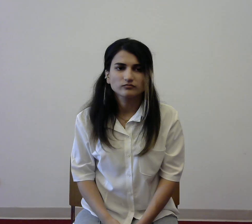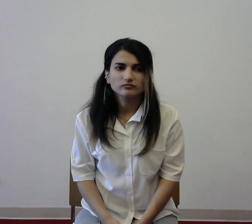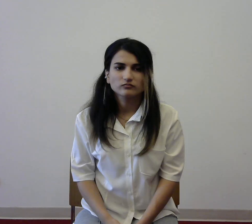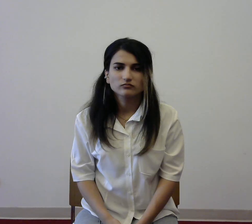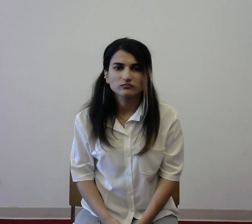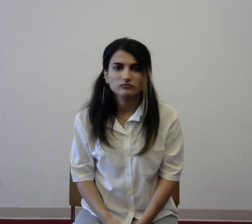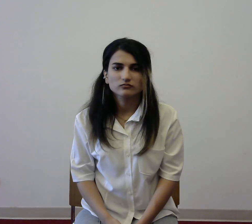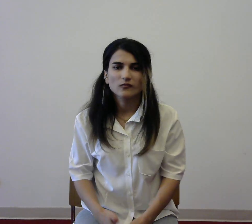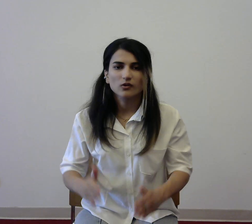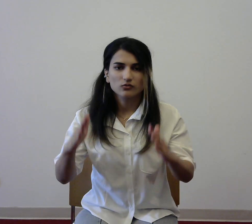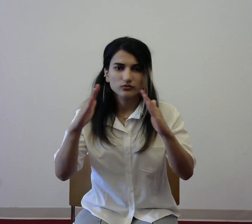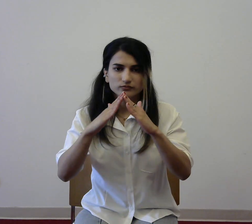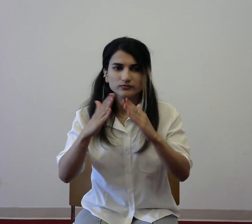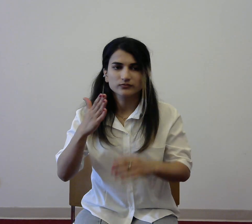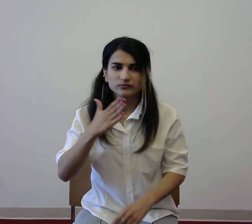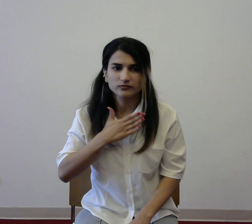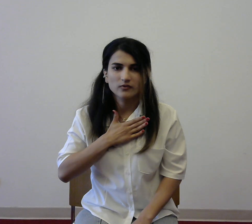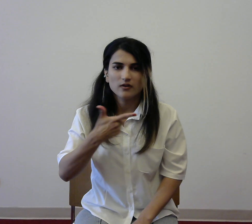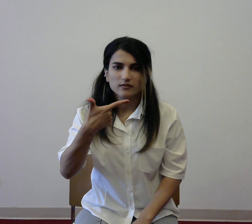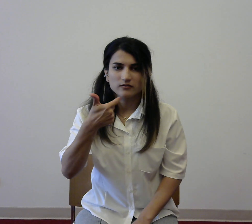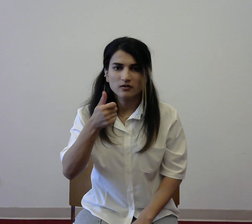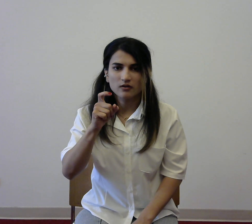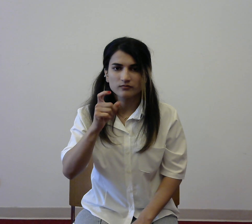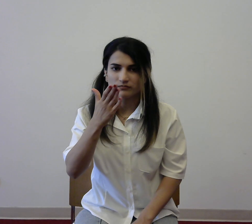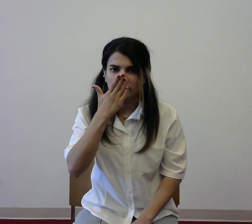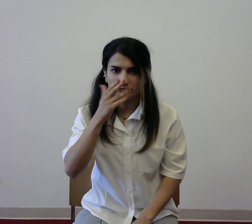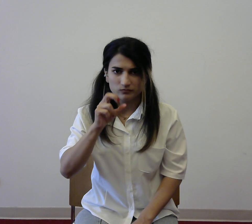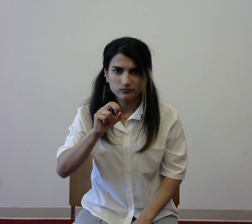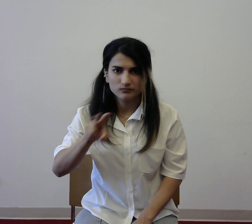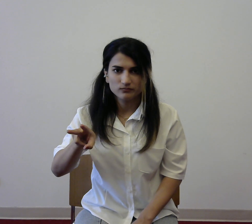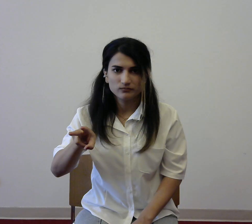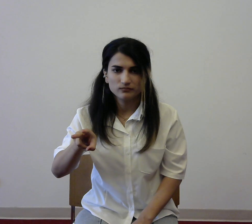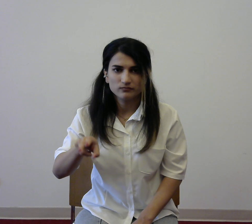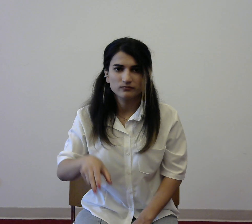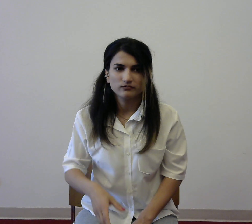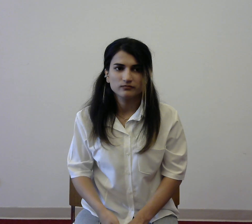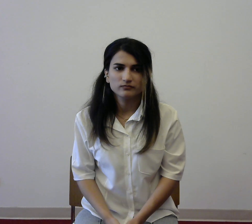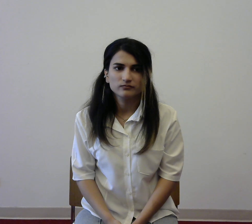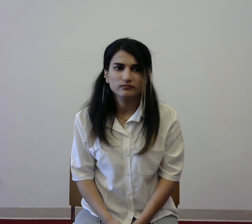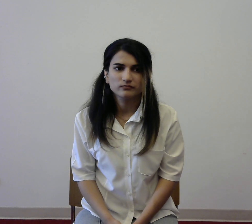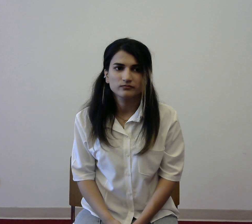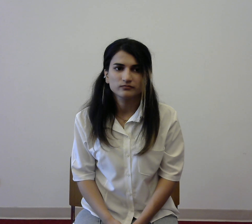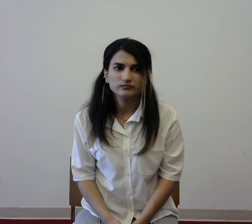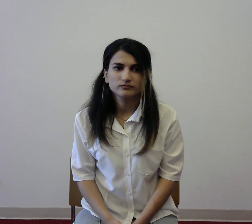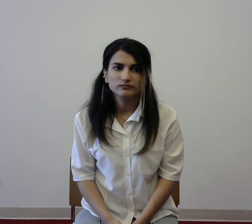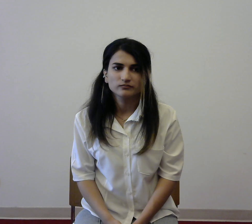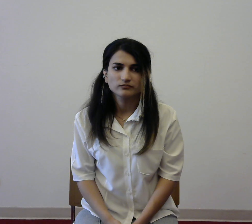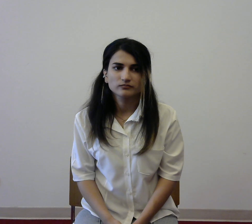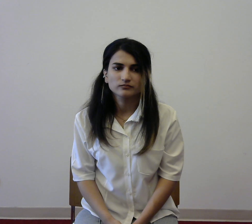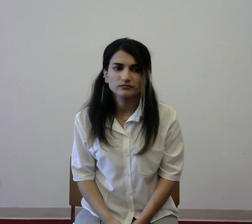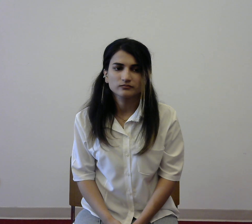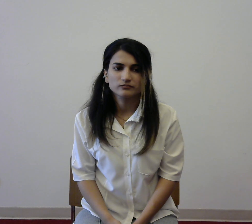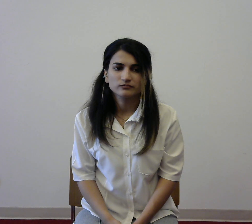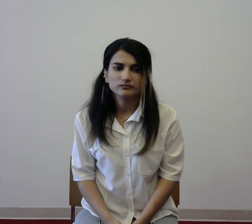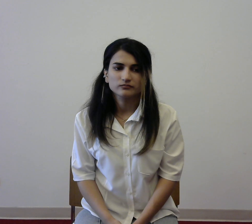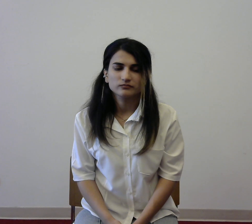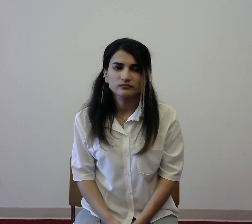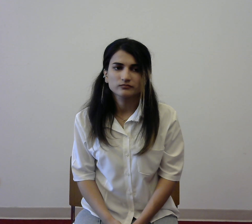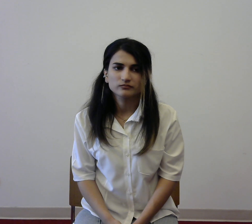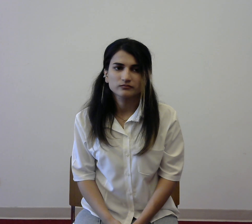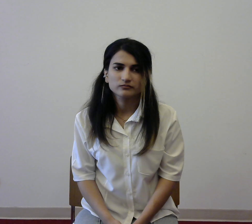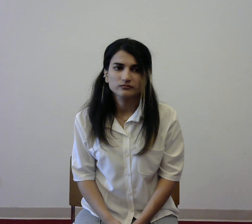Bizim evdən qaz iyi gəlir